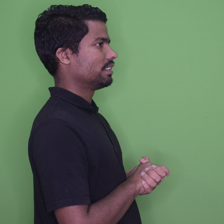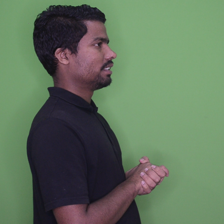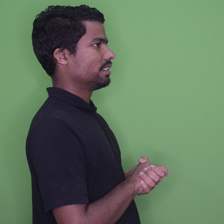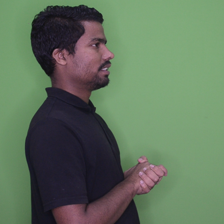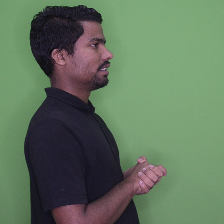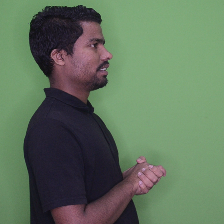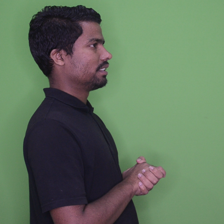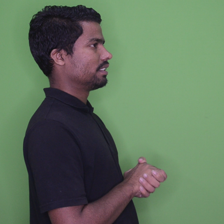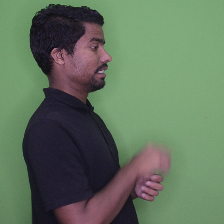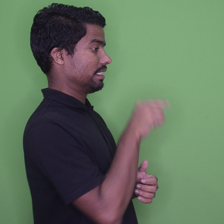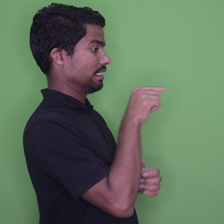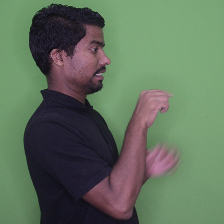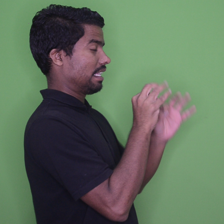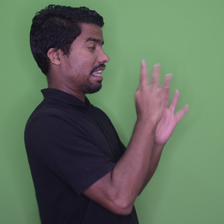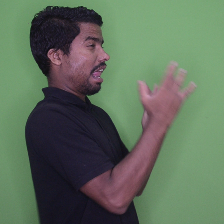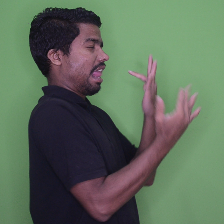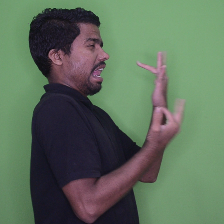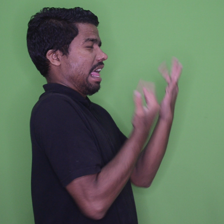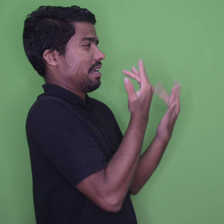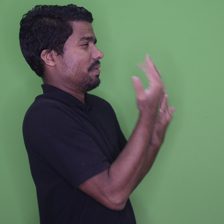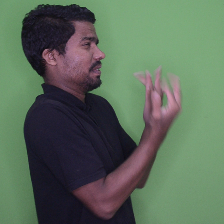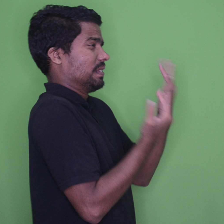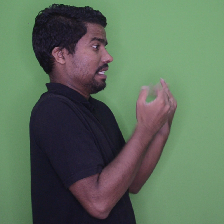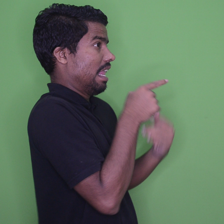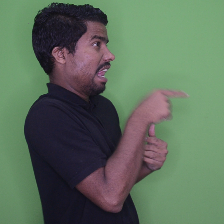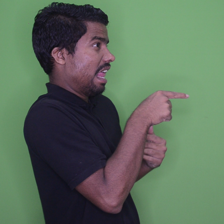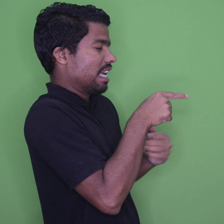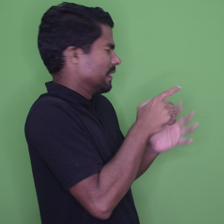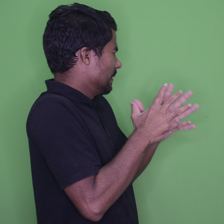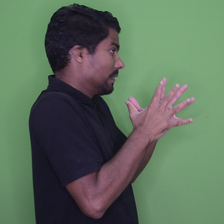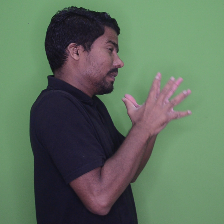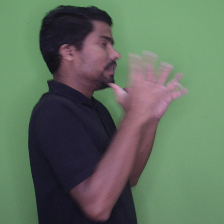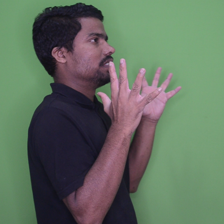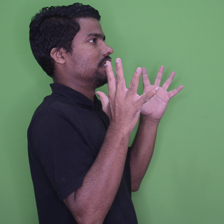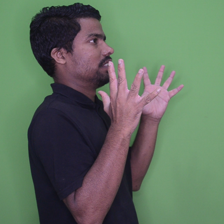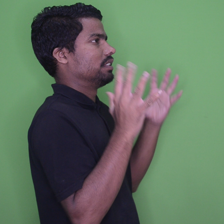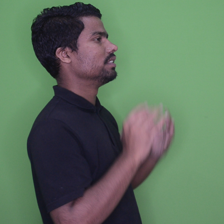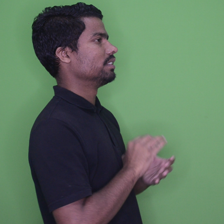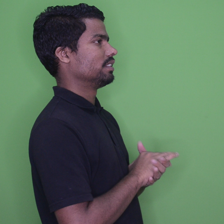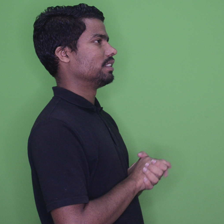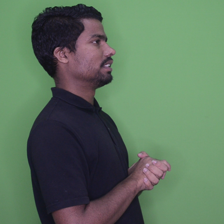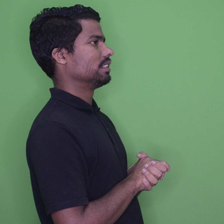it is veryhot here